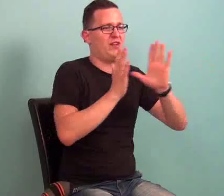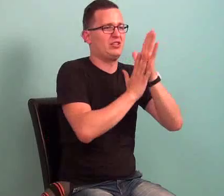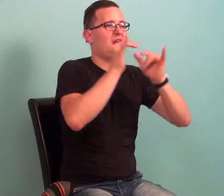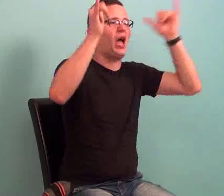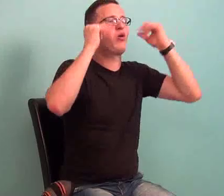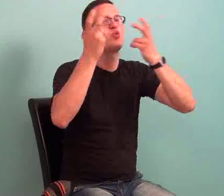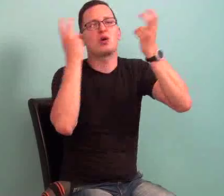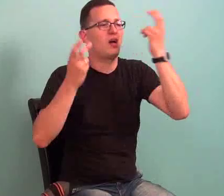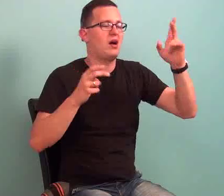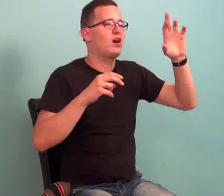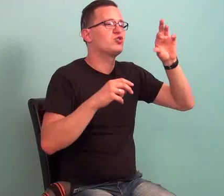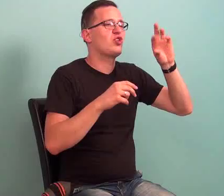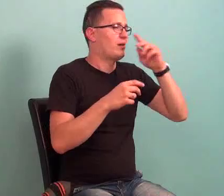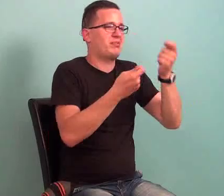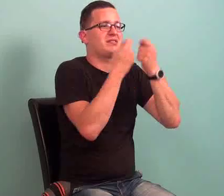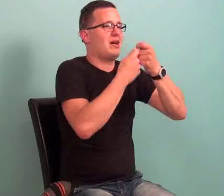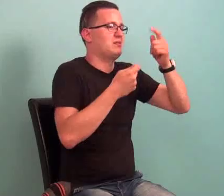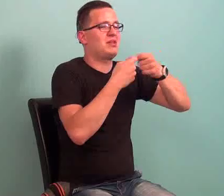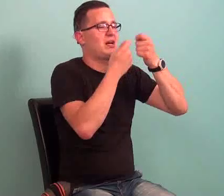Chłopiec hałasował szukając żaby, a sowie to przeszkadzało.